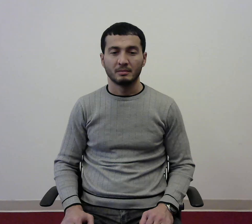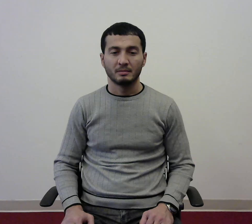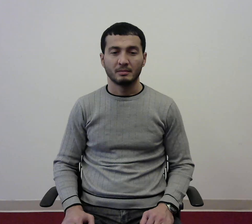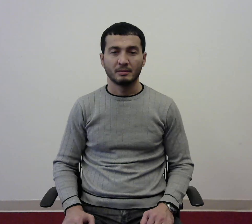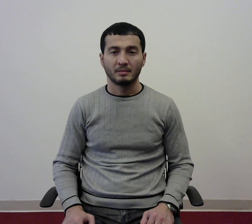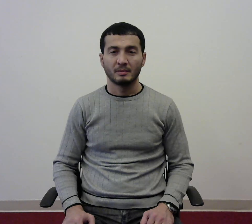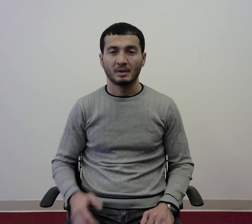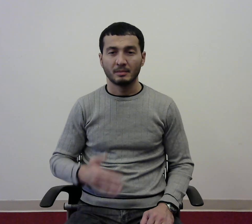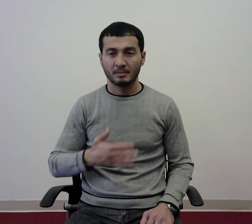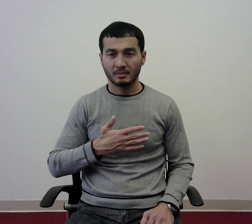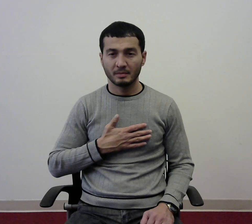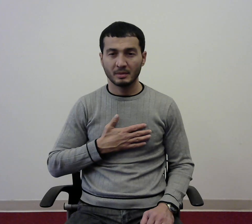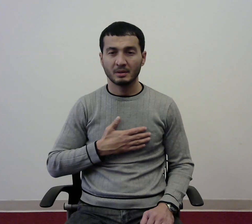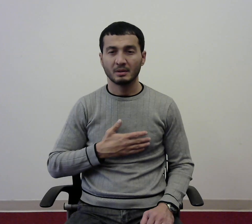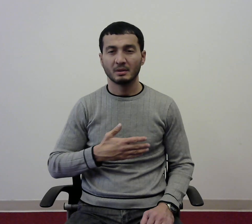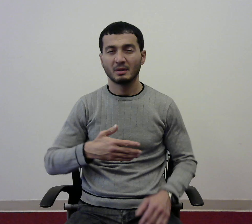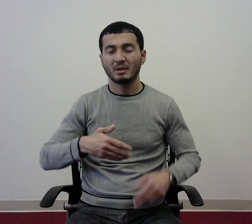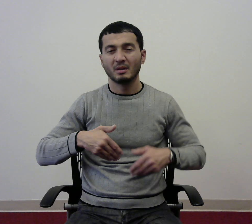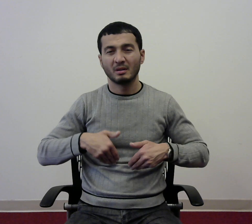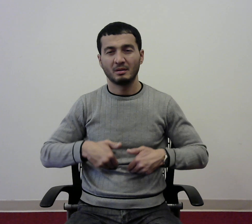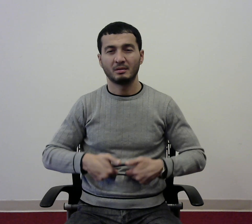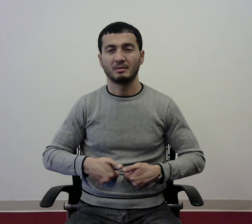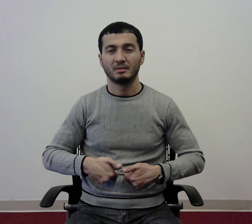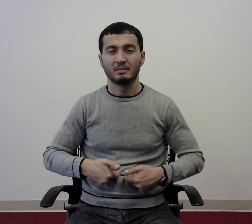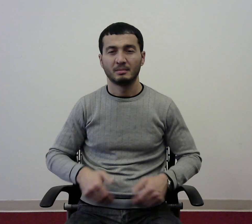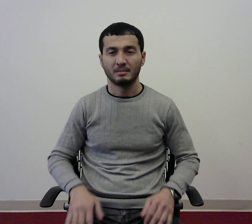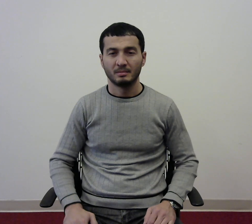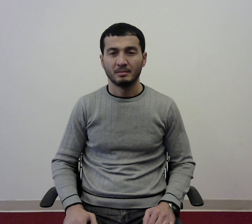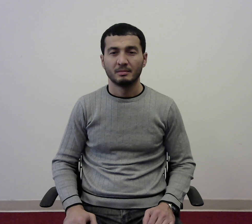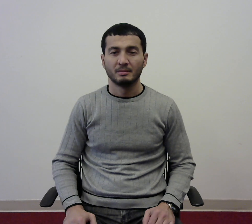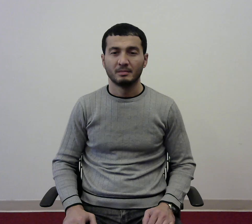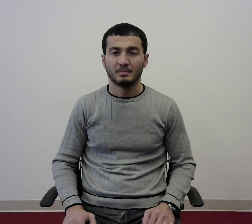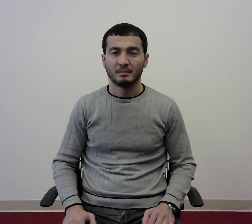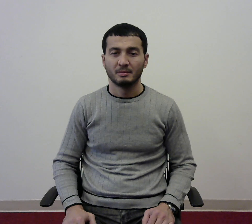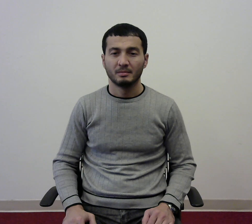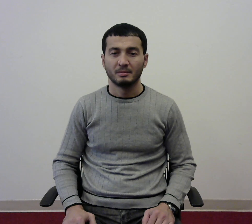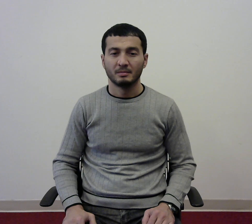Mən acmışam